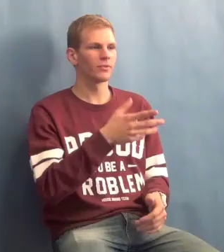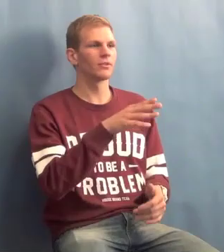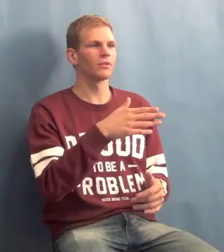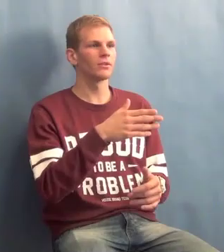Aha.